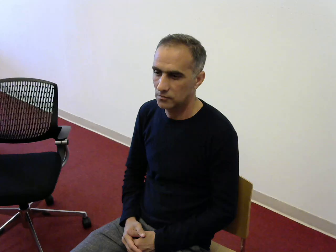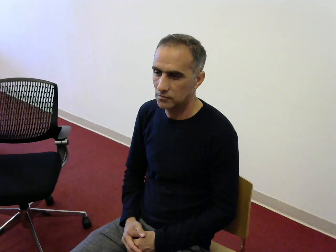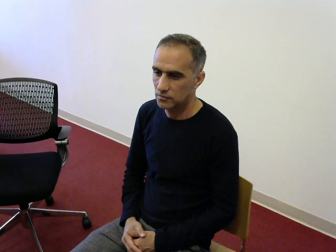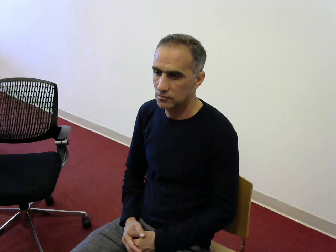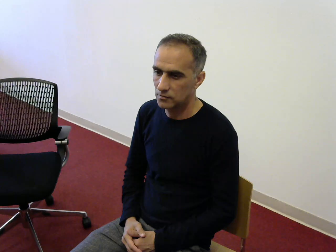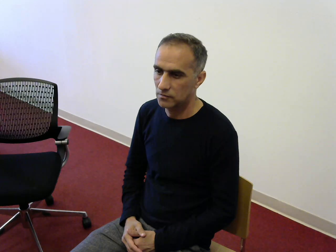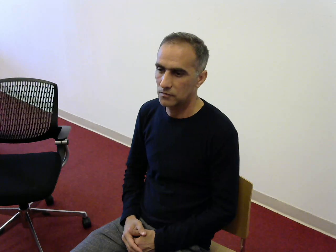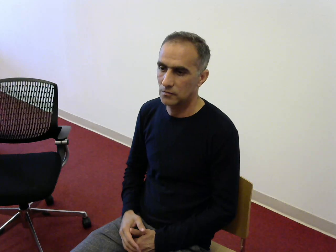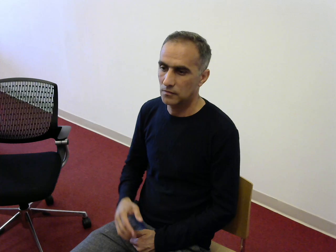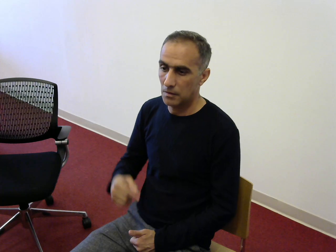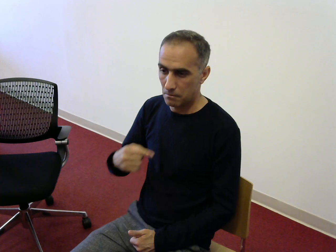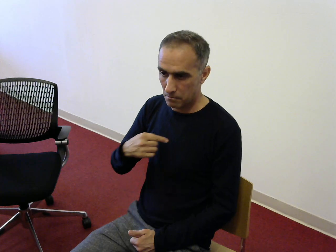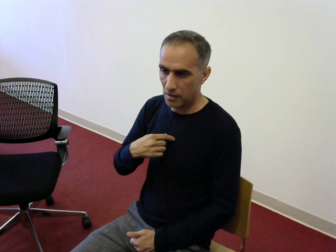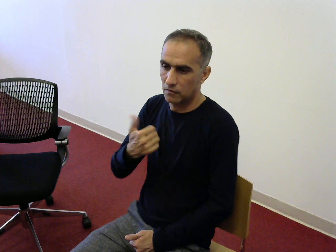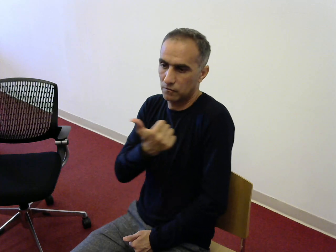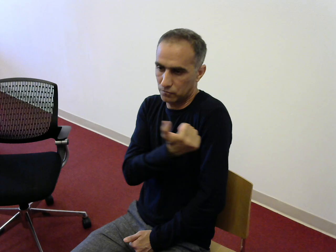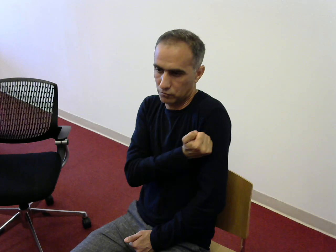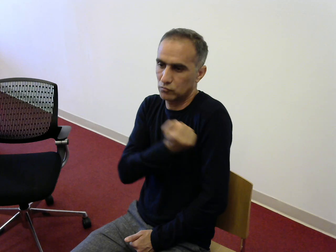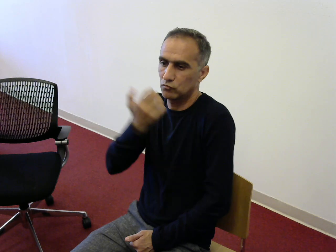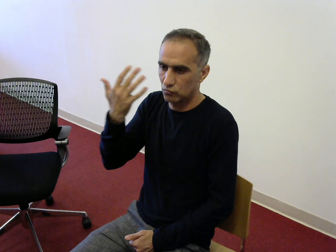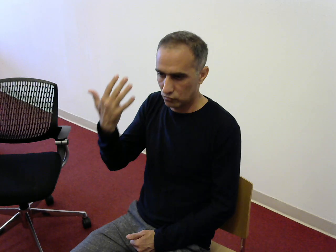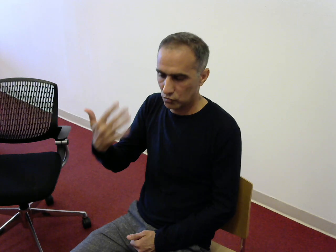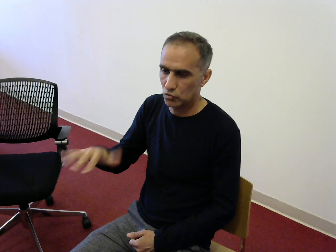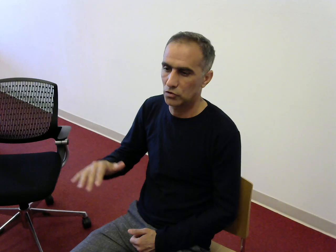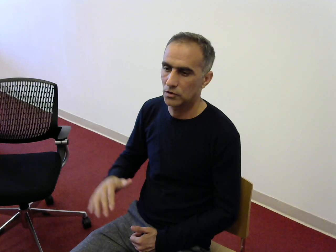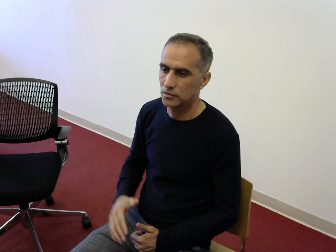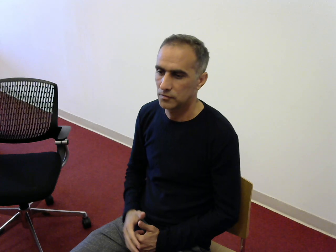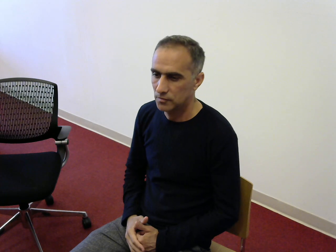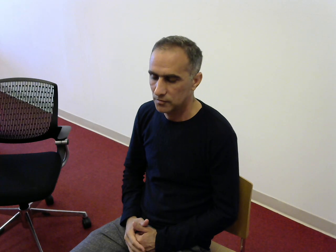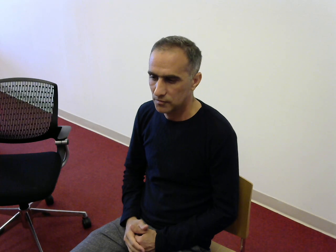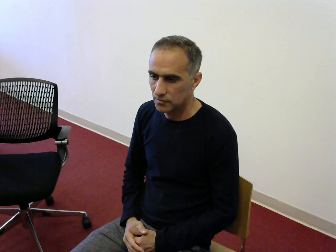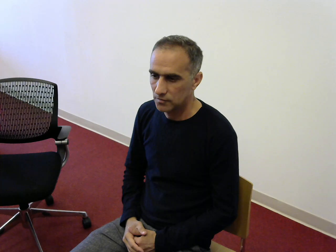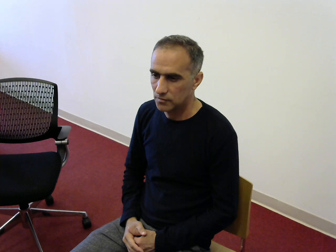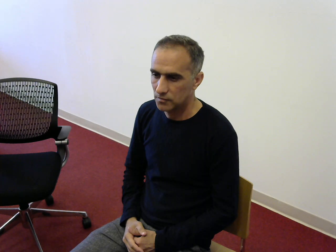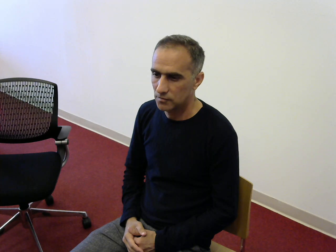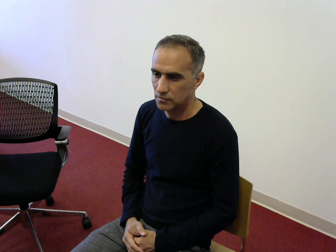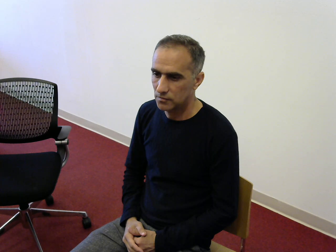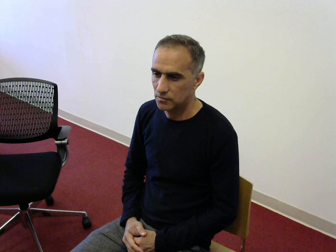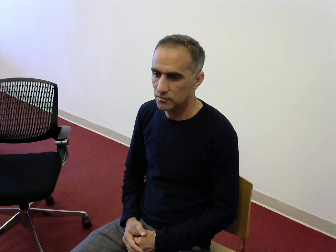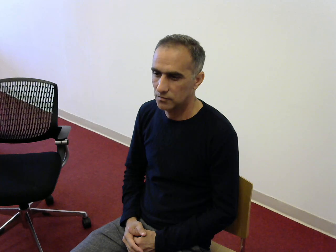Mən vaksin vurdurmuşam